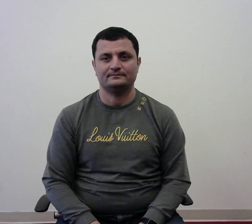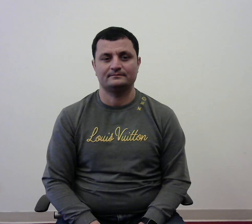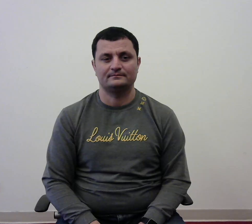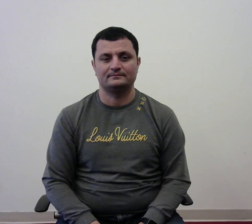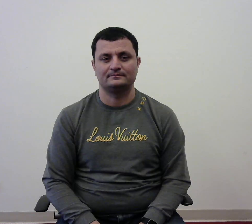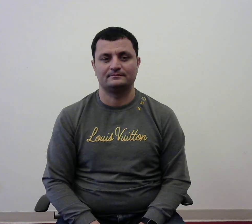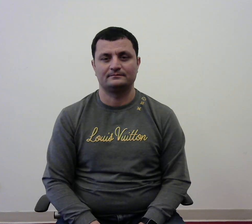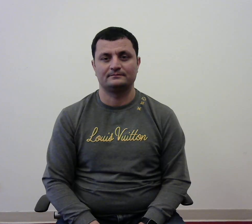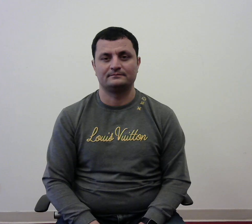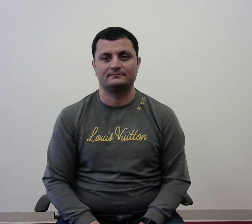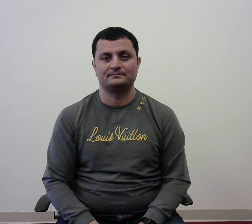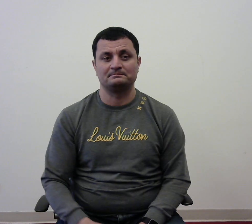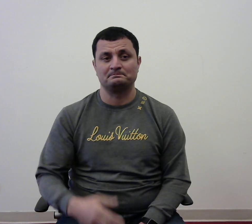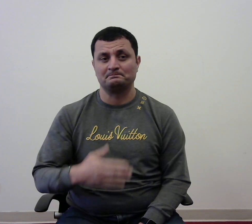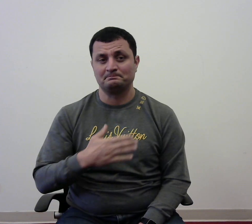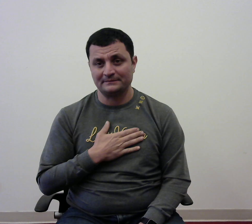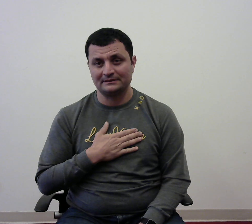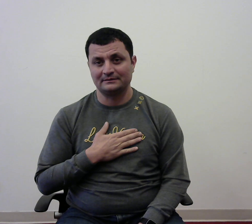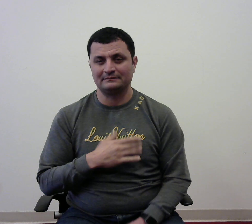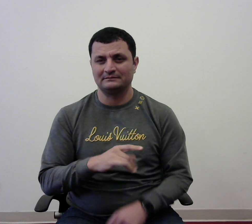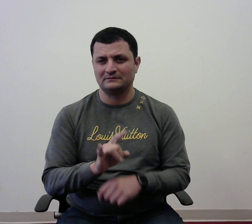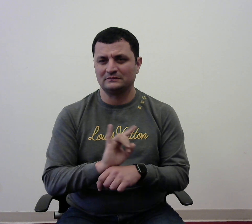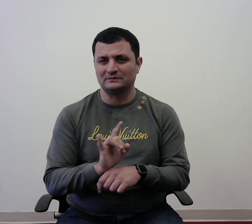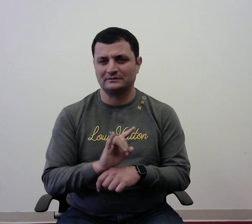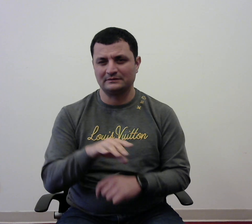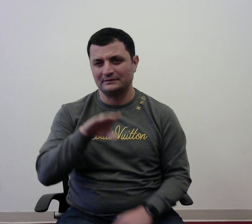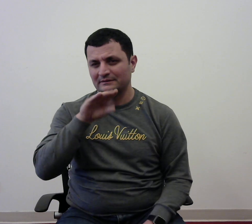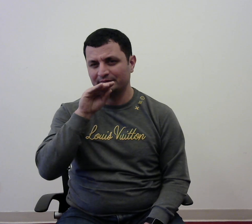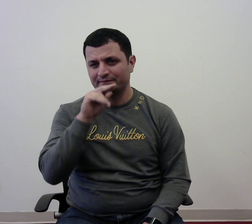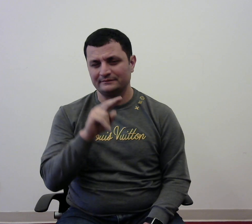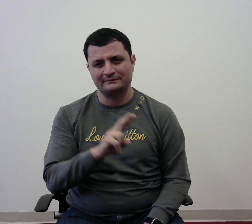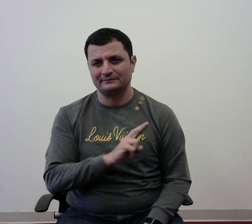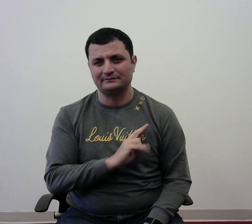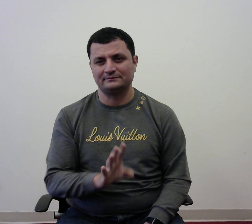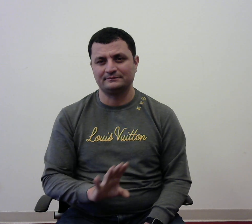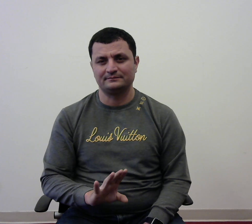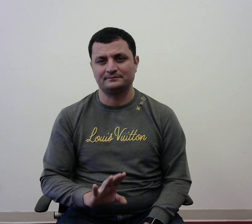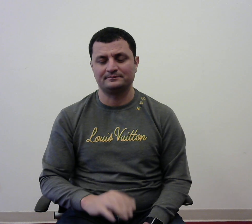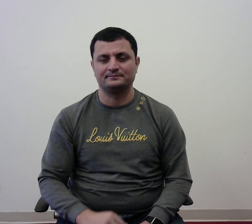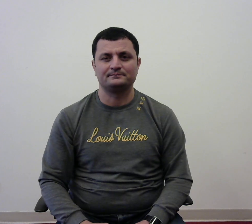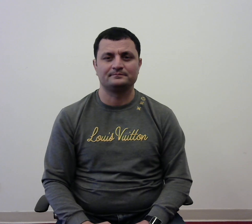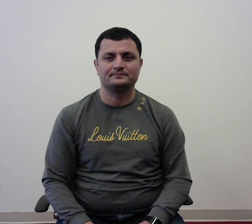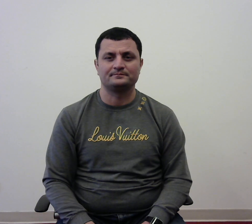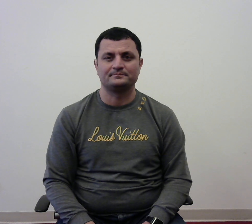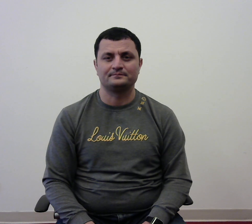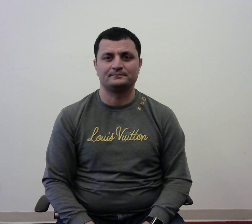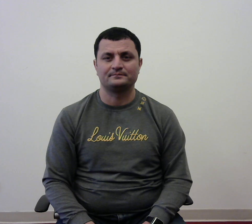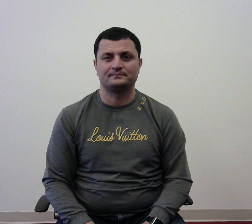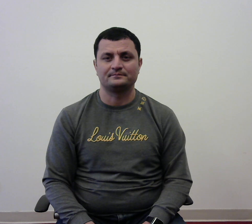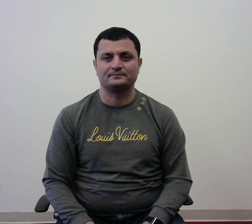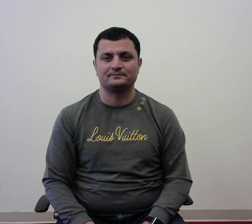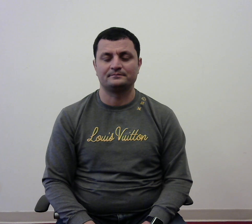Mən yalan danışmağı sevmirəm